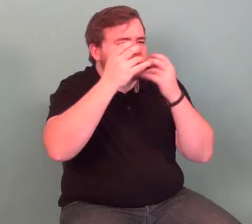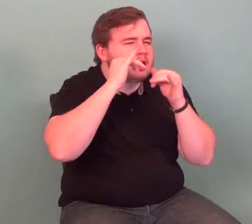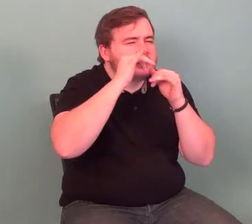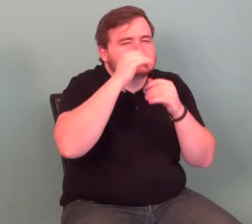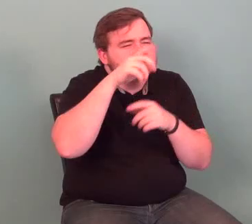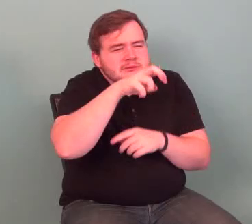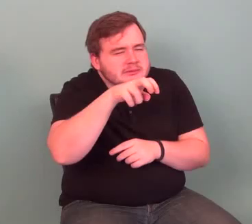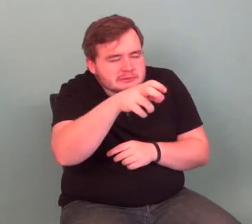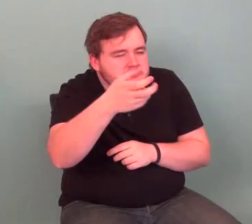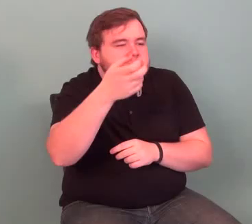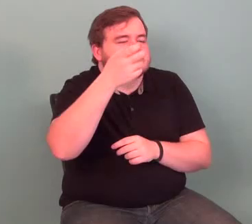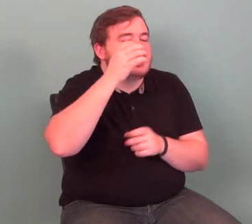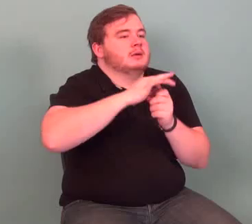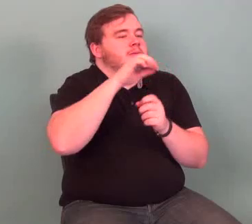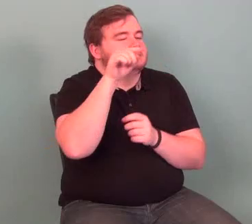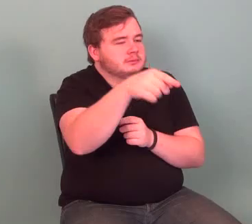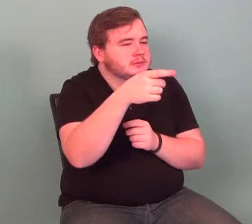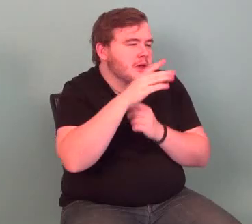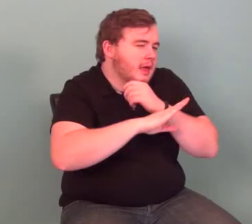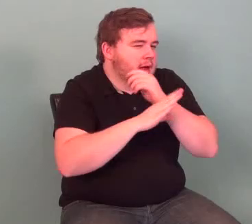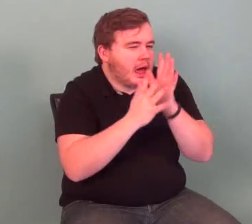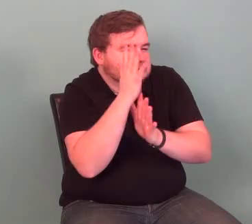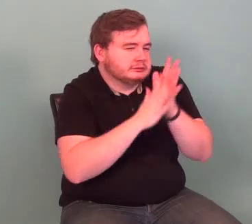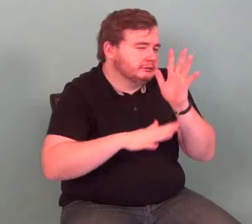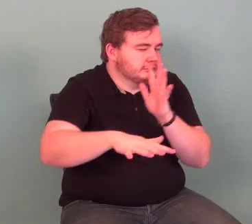Idzie dalej i akurat tam są drzewa, jest las.